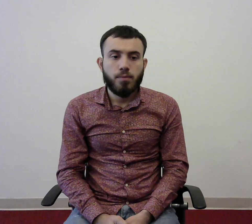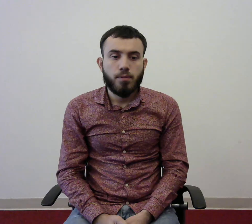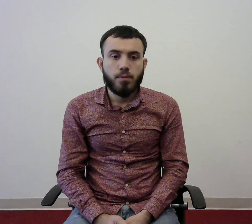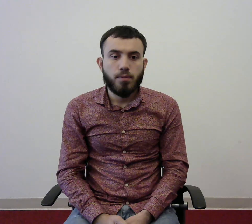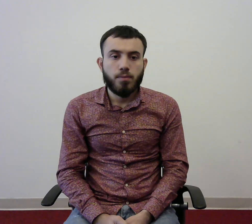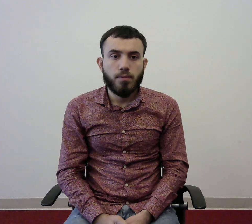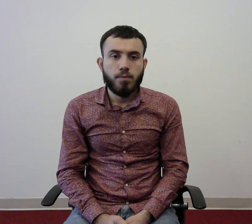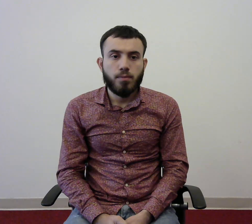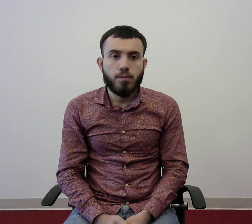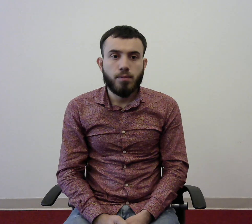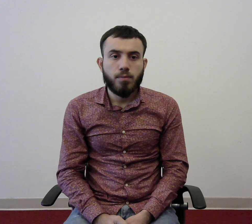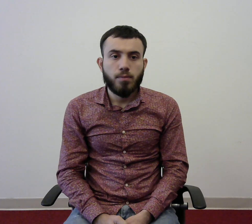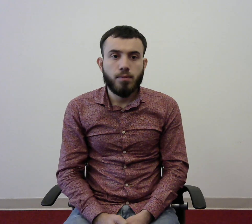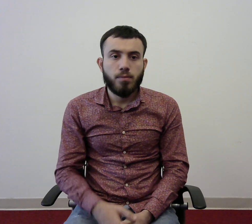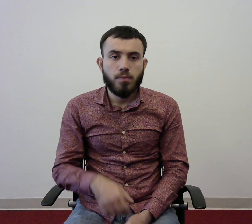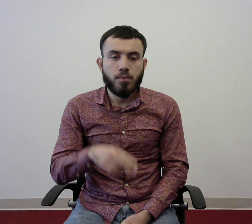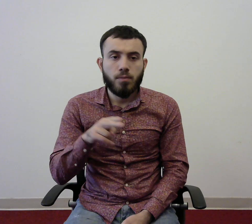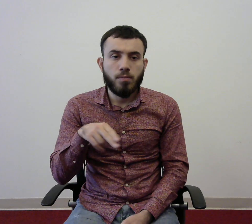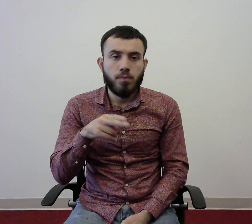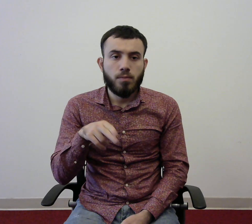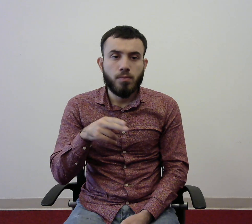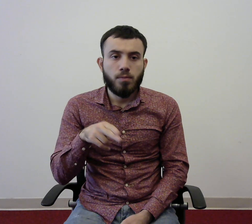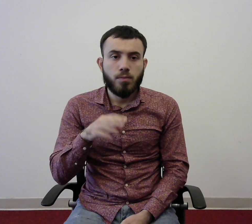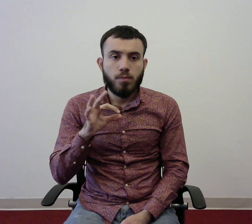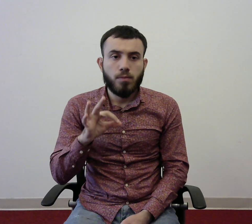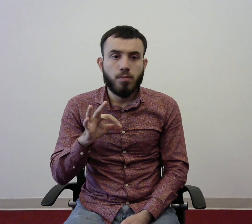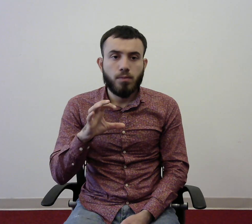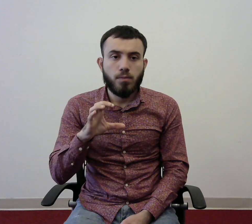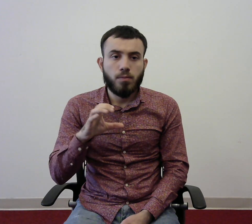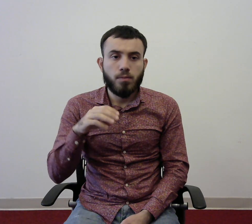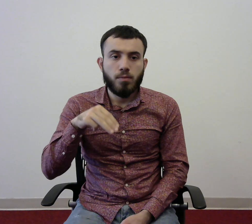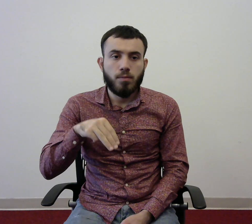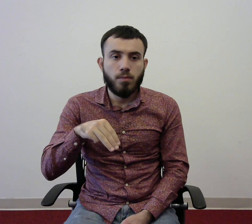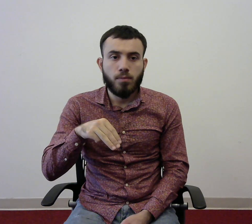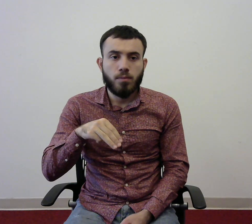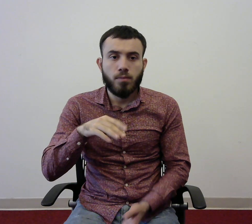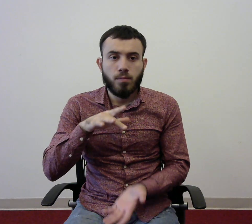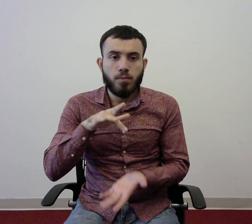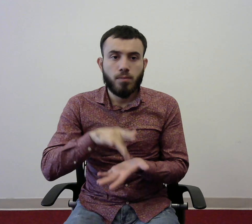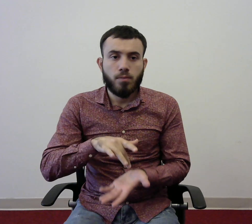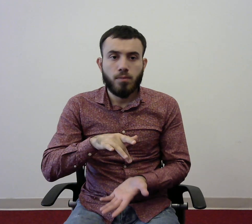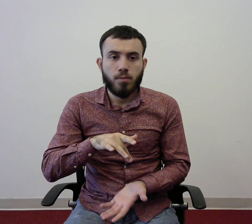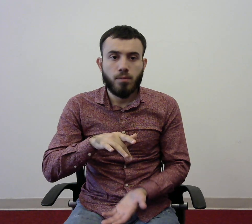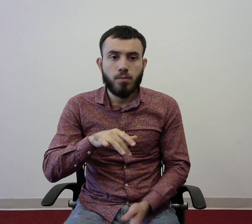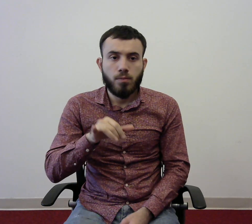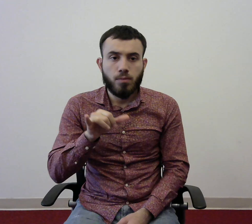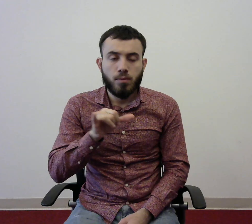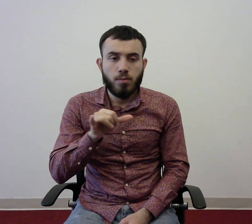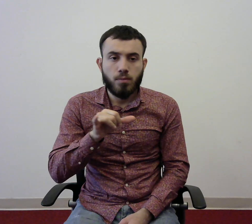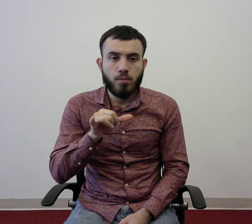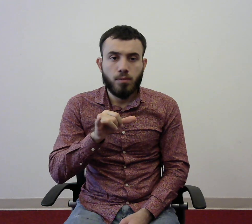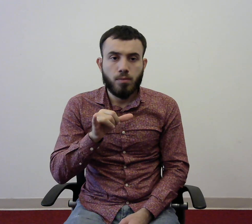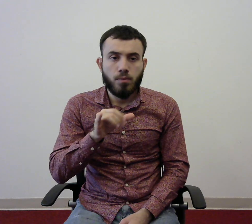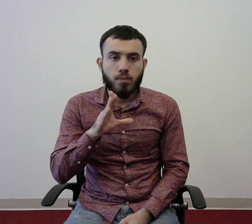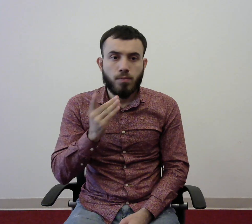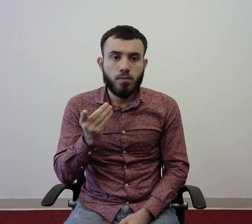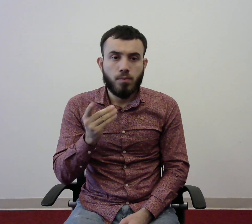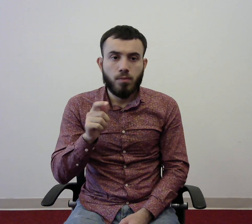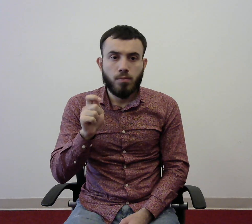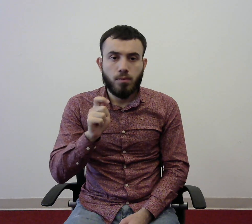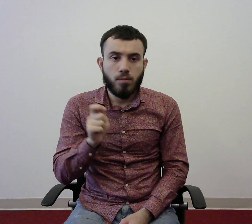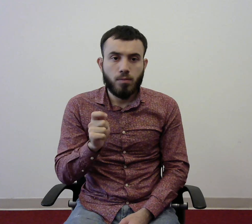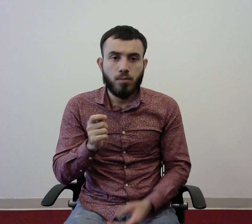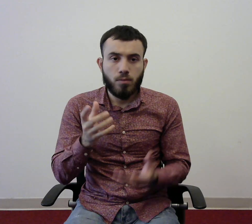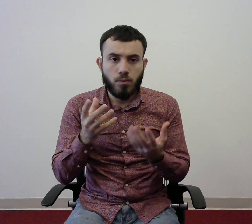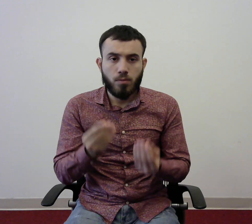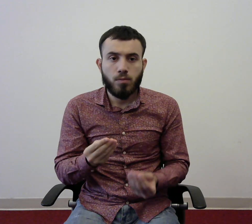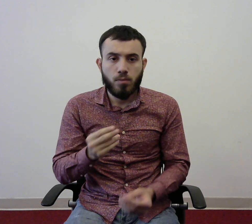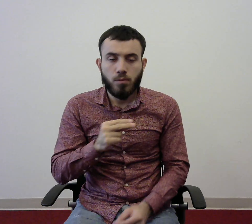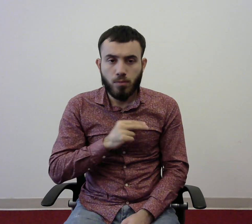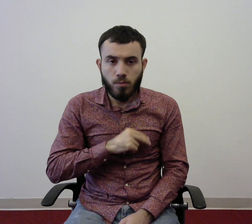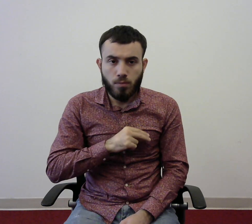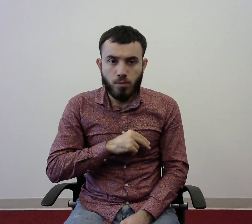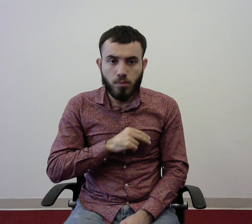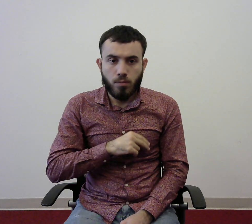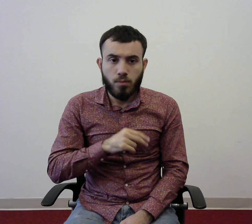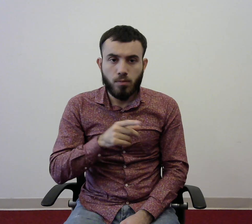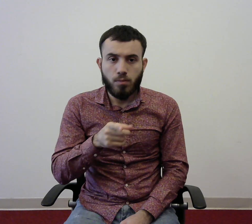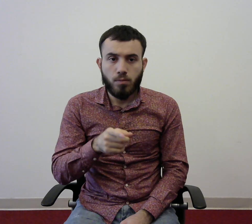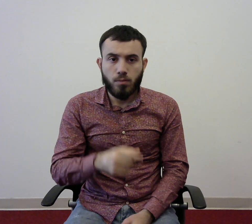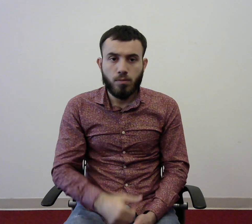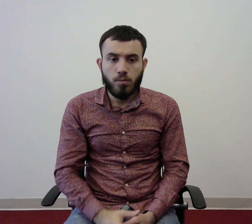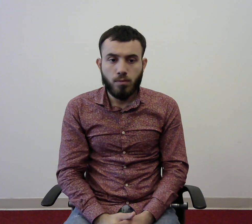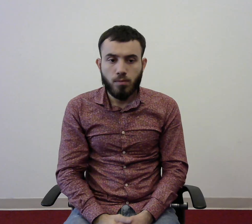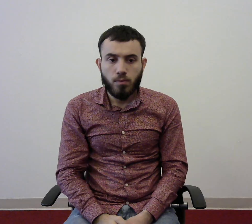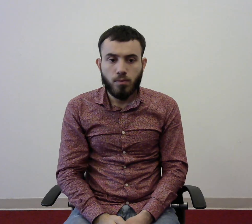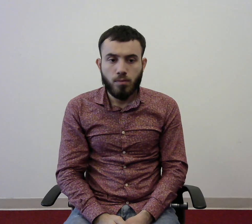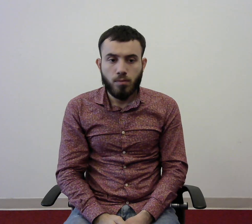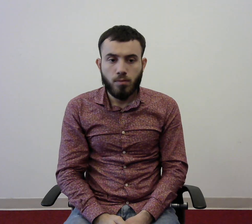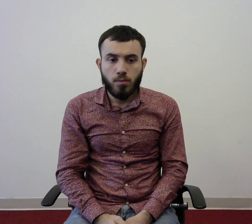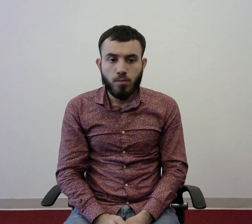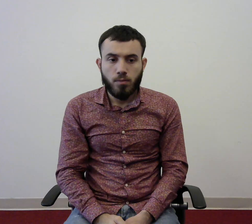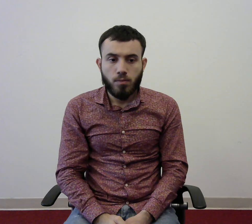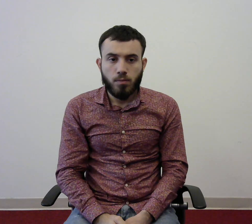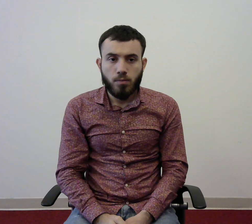DOST mərkəzləri şənbə və bazar günü işləyirmi?